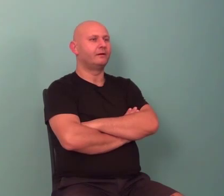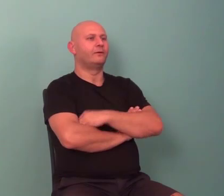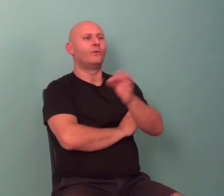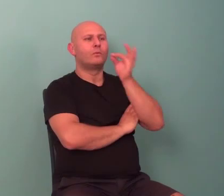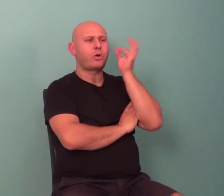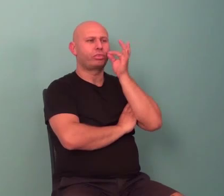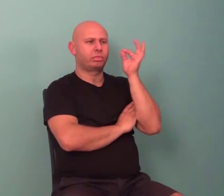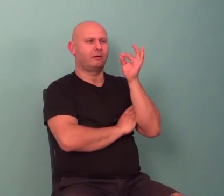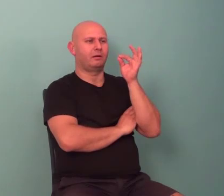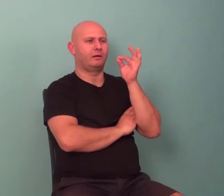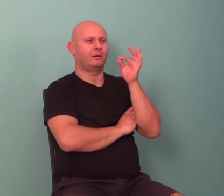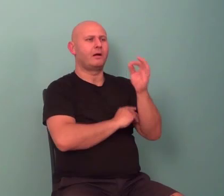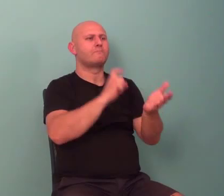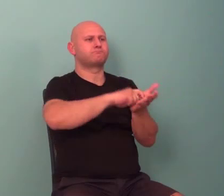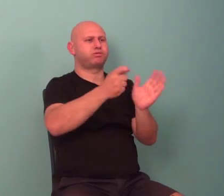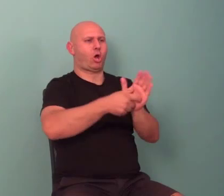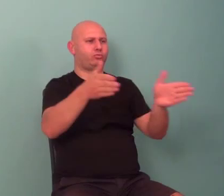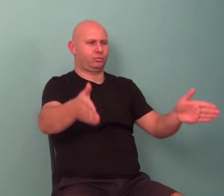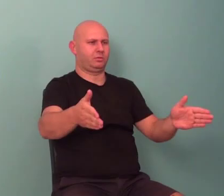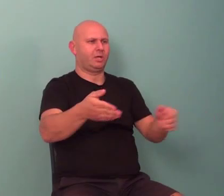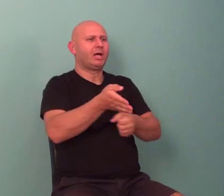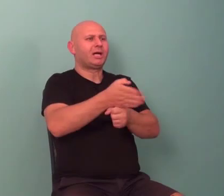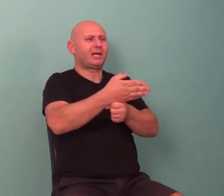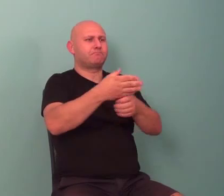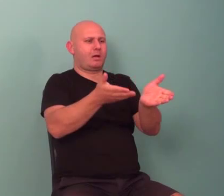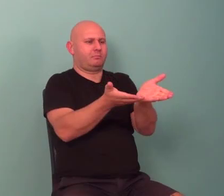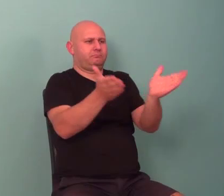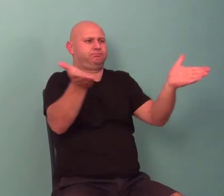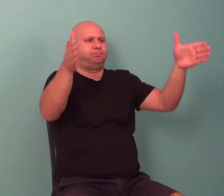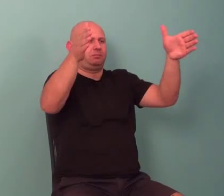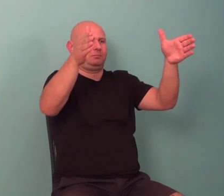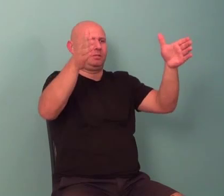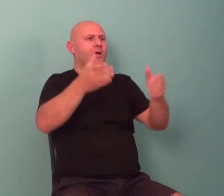Kot jest w pokoju, a ryba w kulistym akwarium.